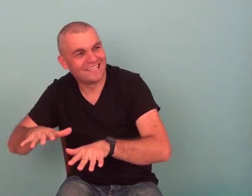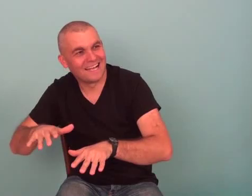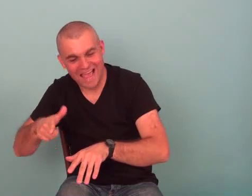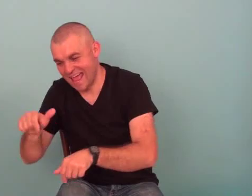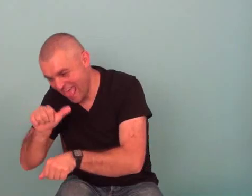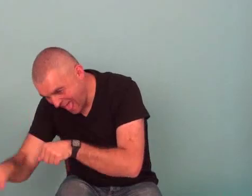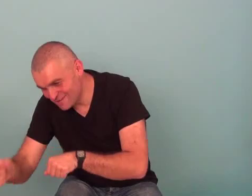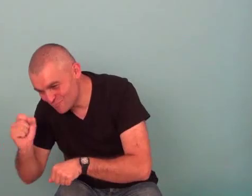Rzeczywiście jest tam żaba.